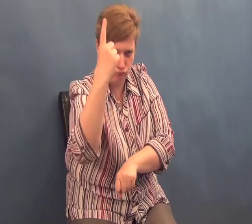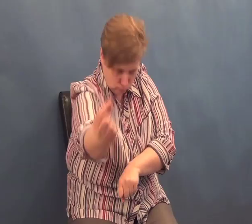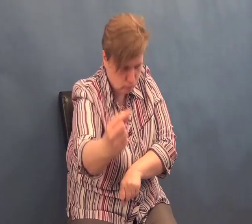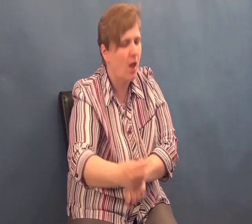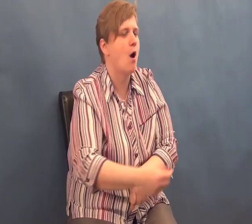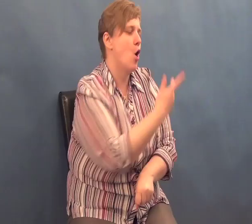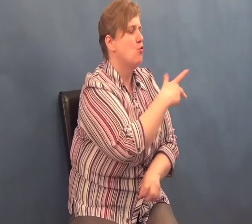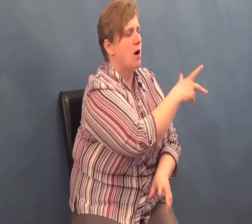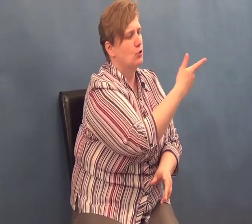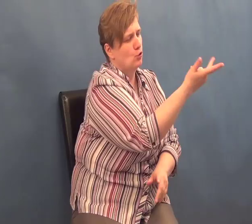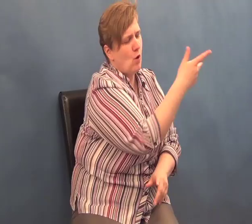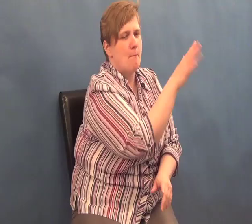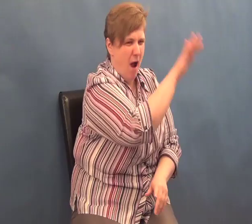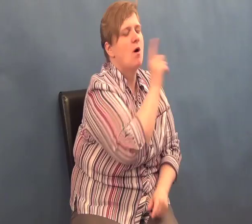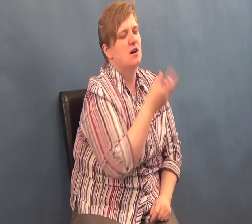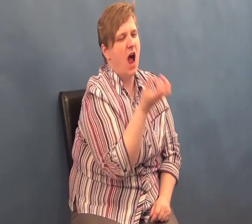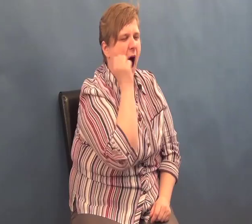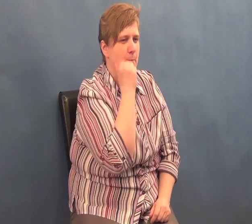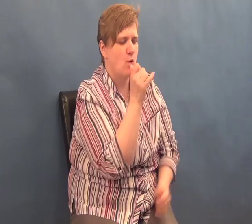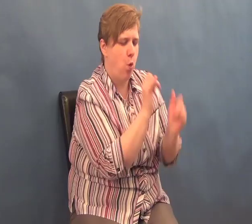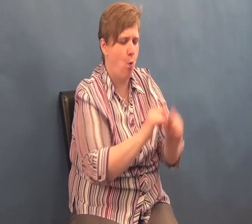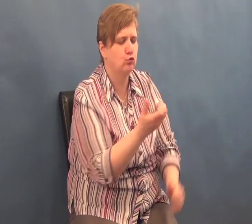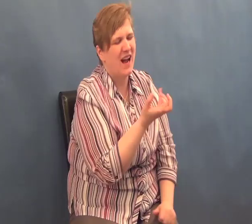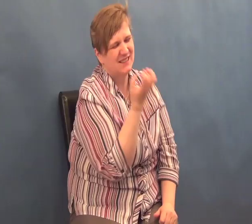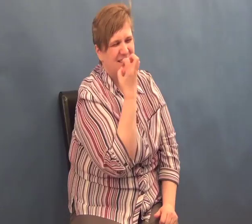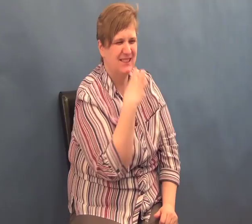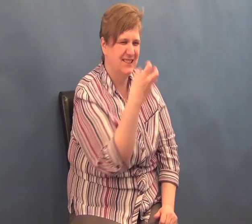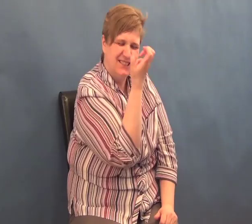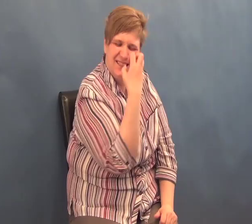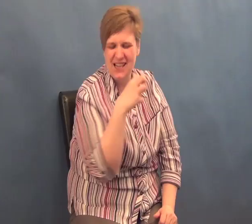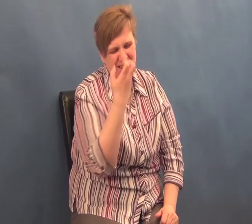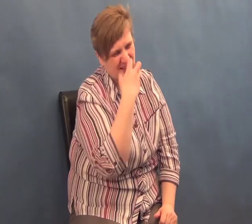Ci trzej chłopcy jedzą owoce, gruszki.